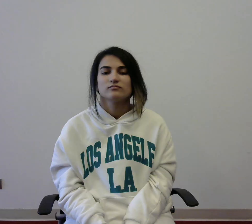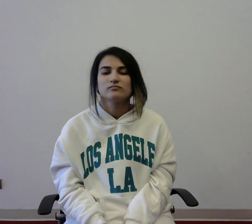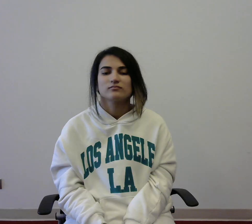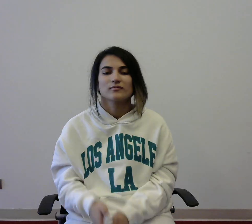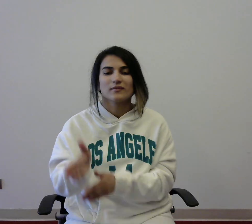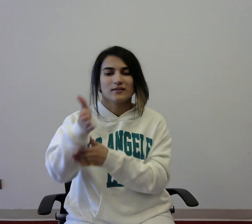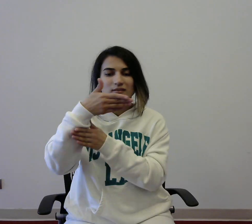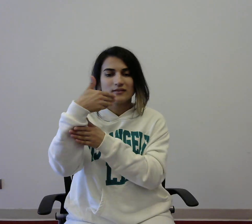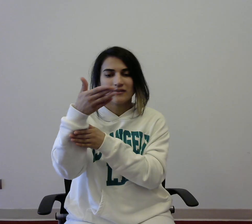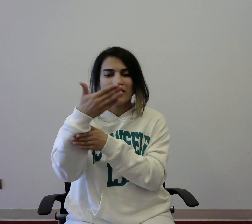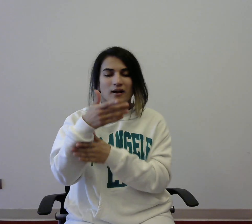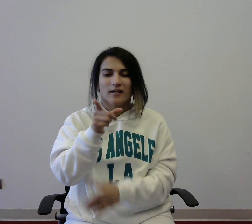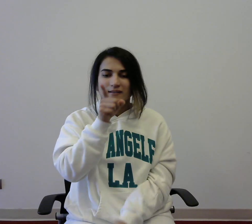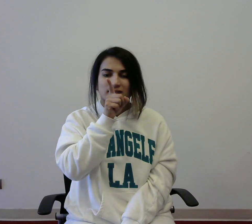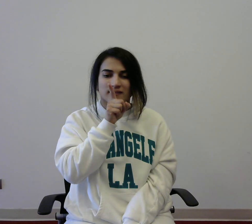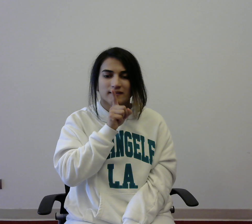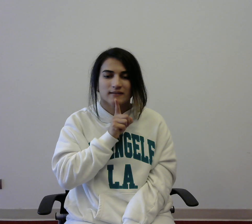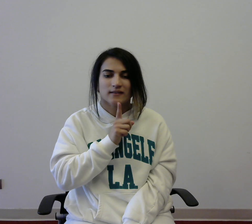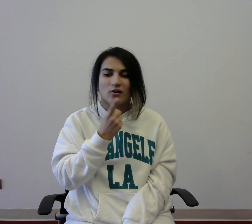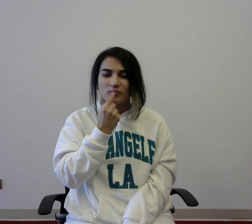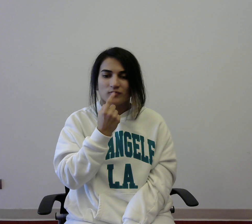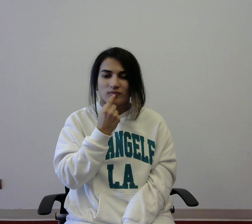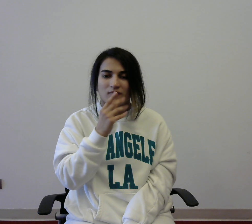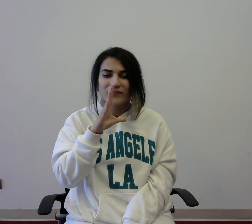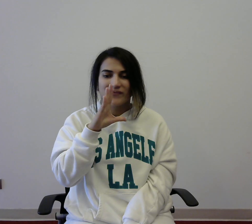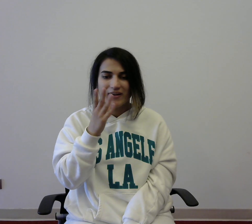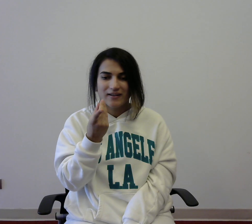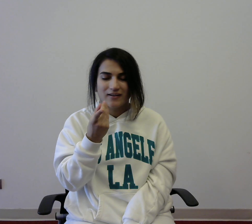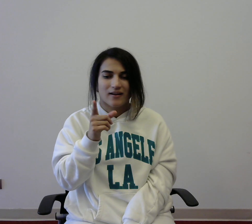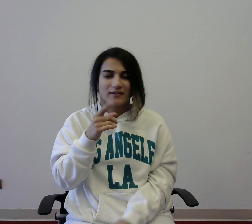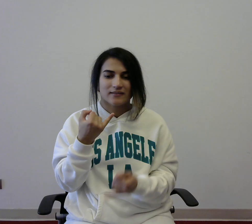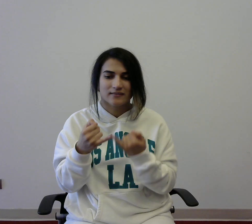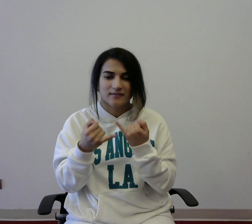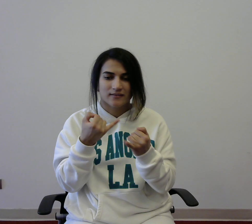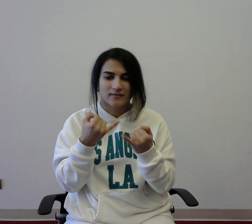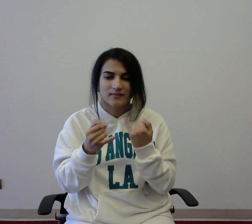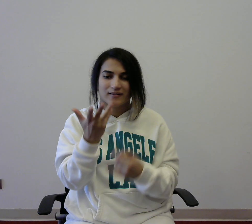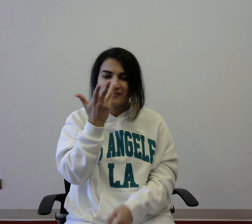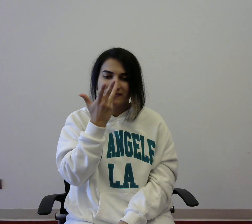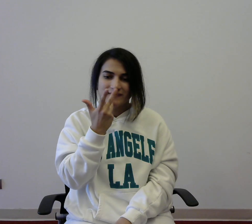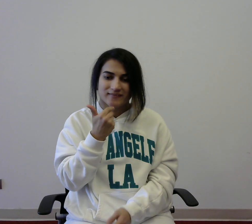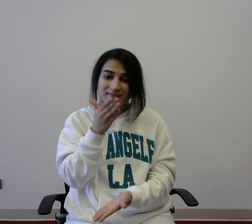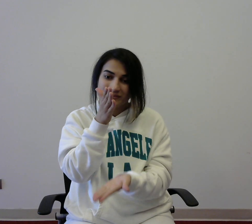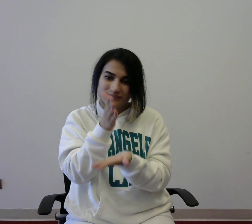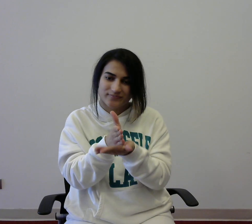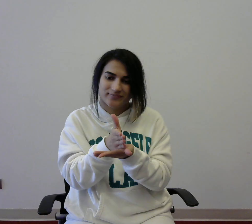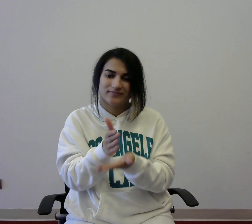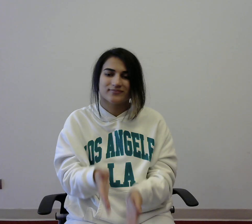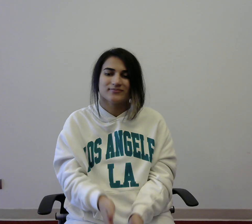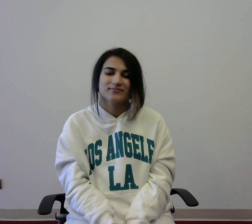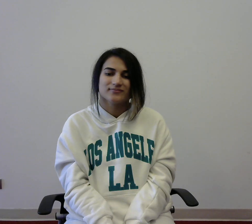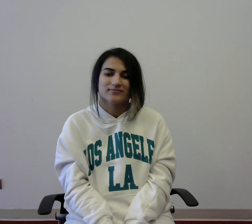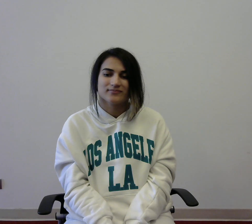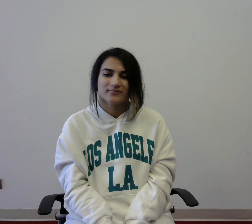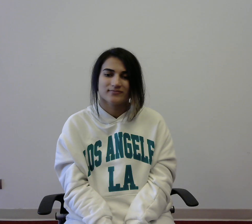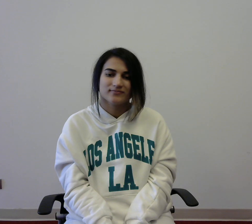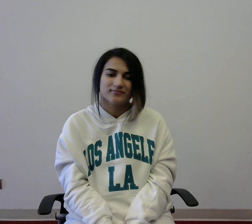Bayrağımızda mavi, qırmızı və yaşıl rənglər var